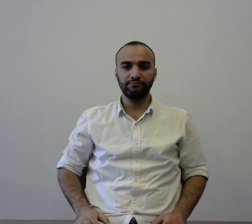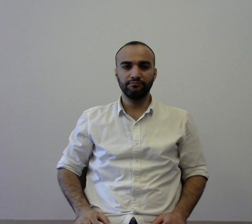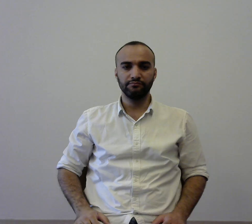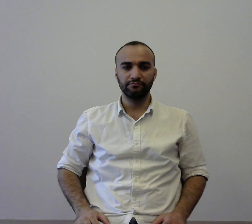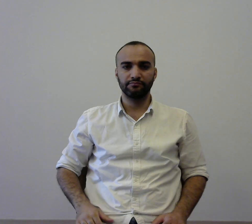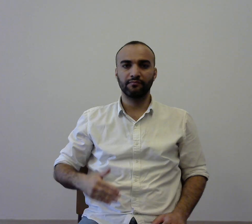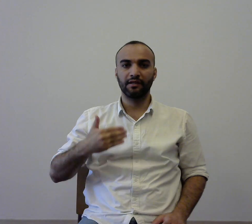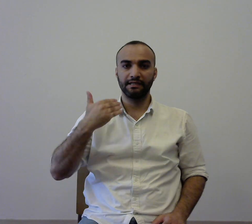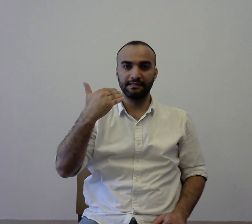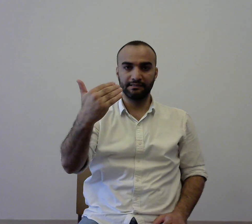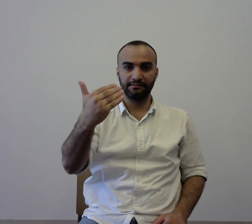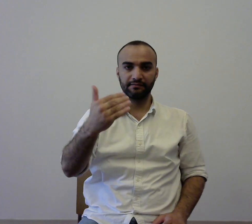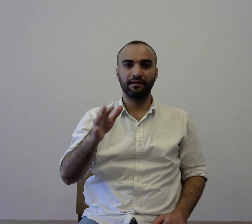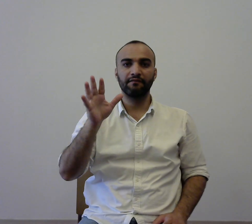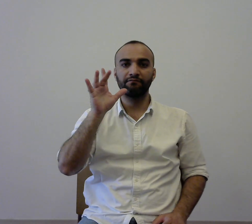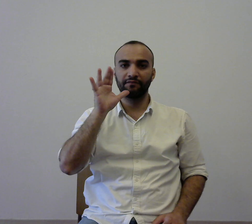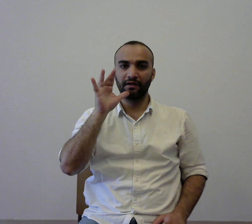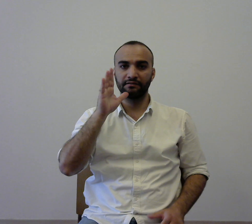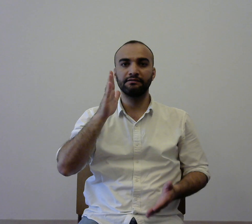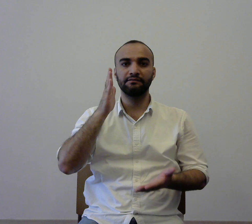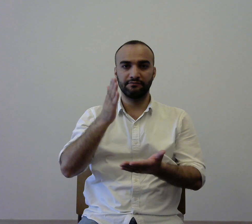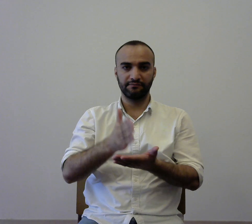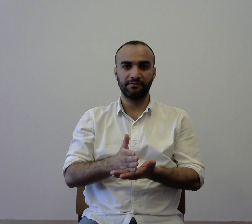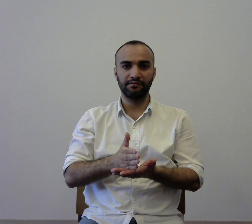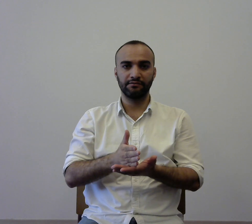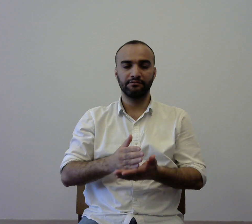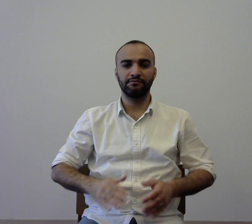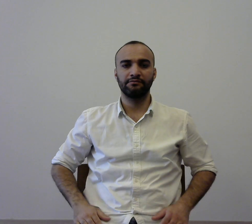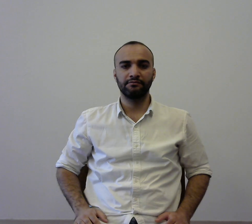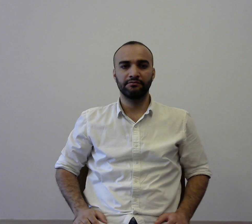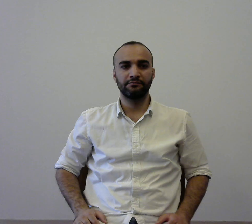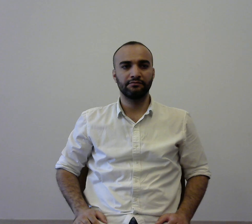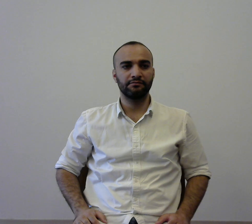Sizin vaxtınız var?